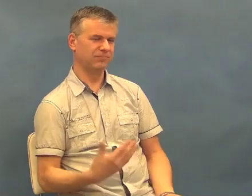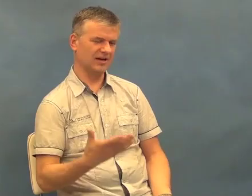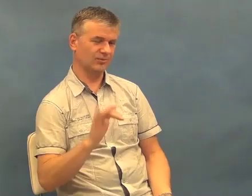Żółty.